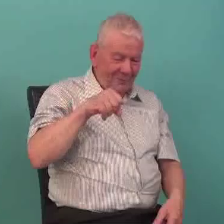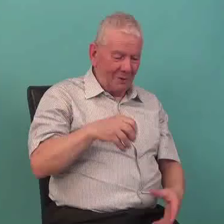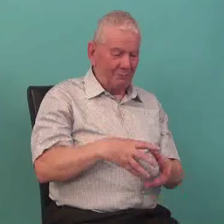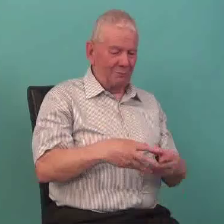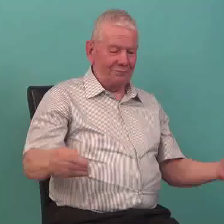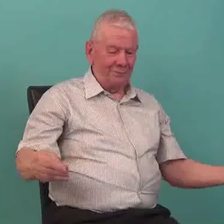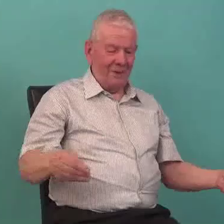Zniknęło.